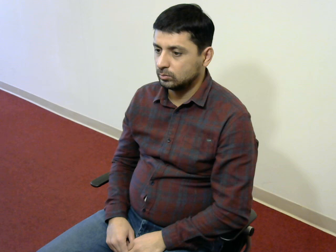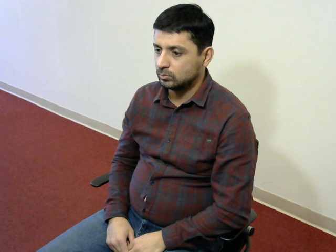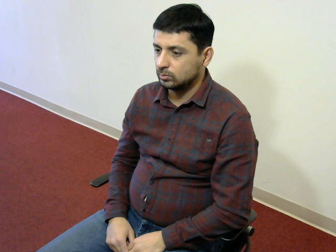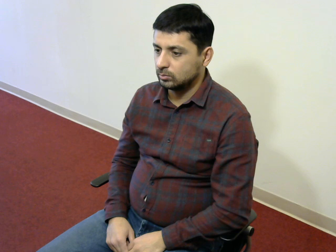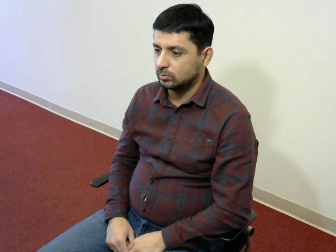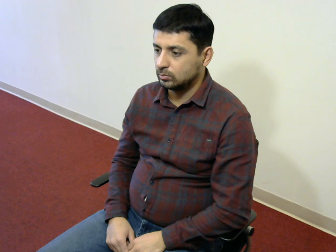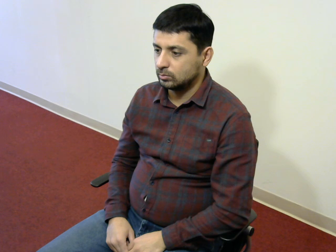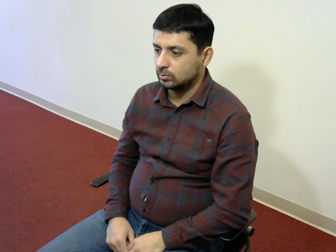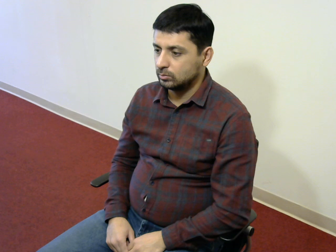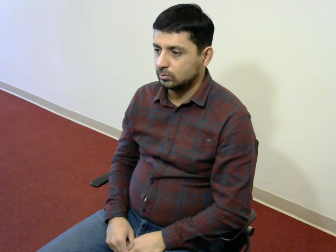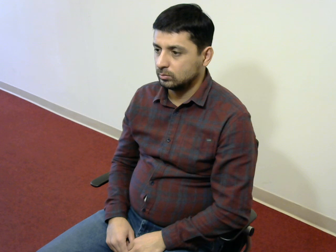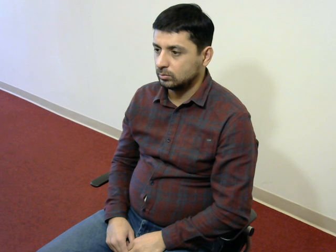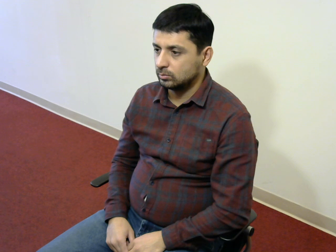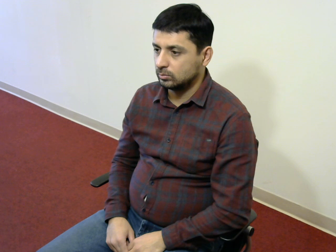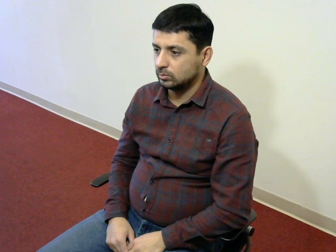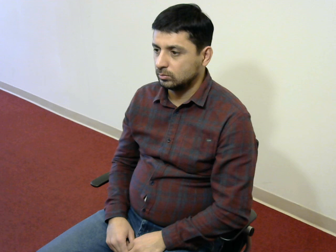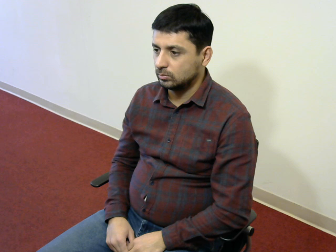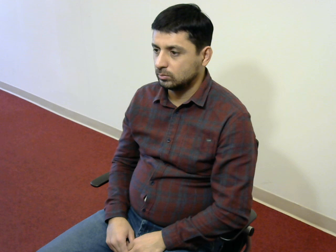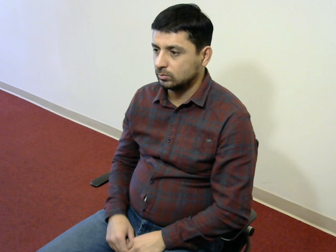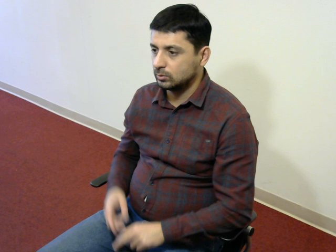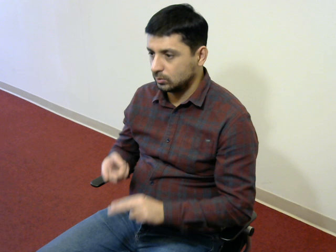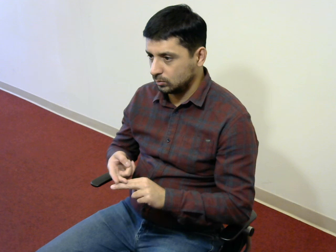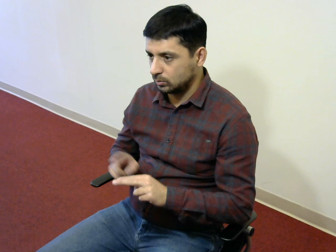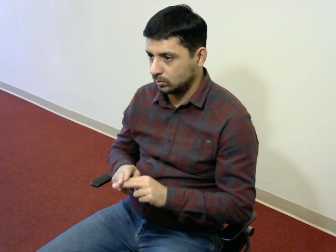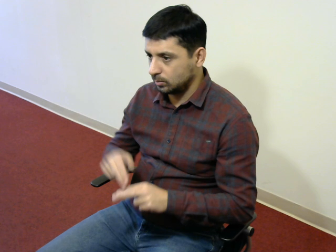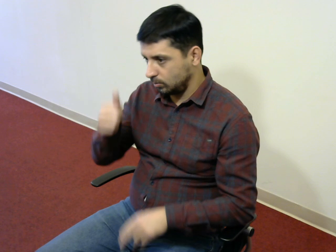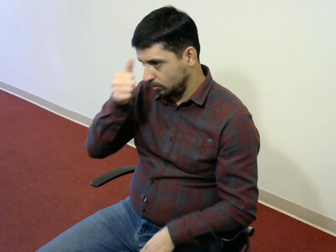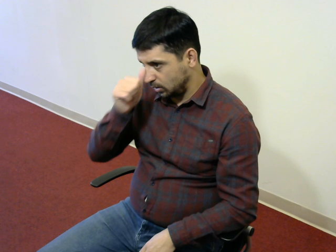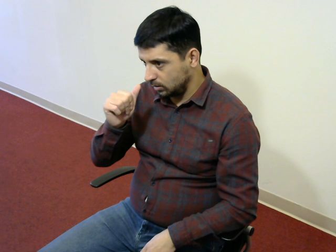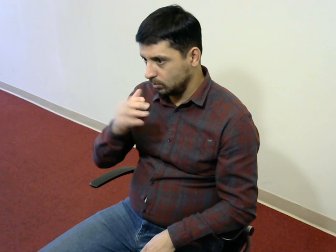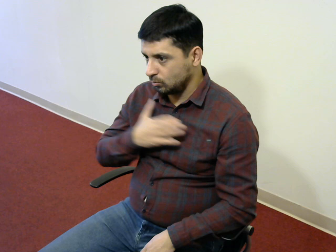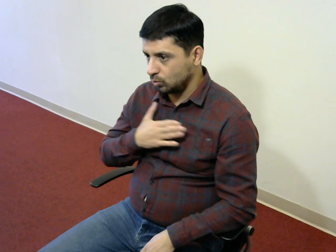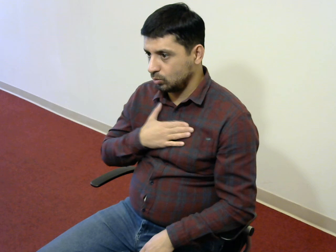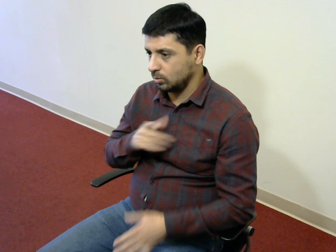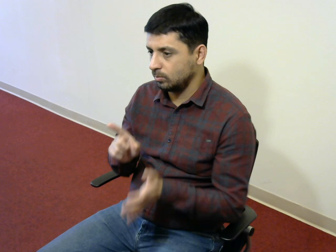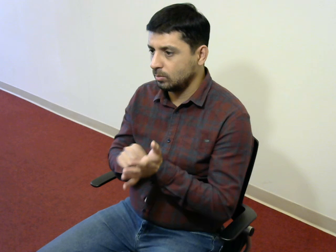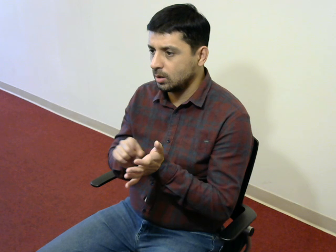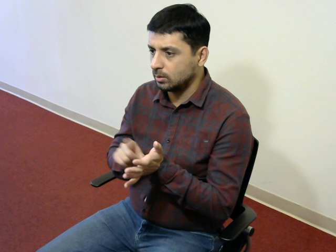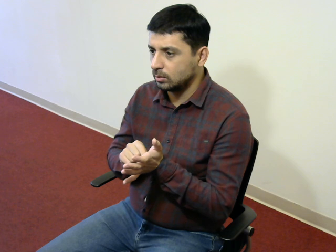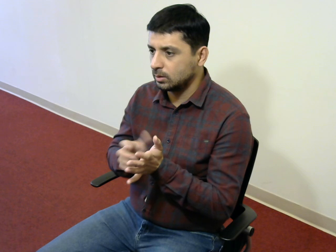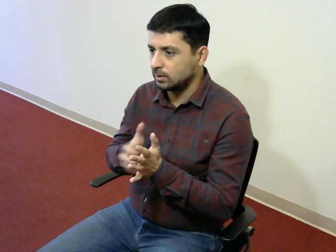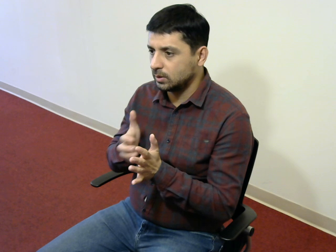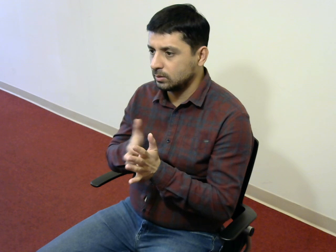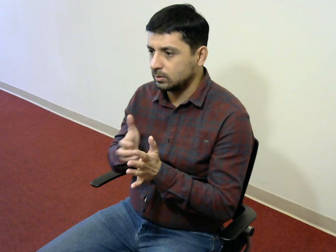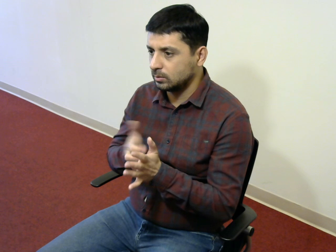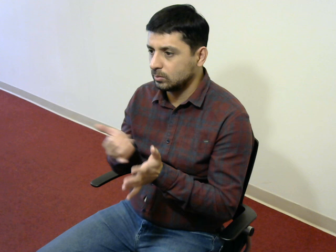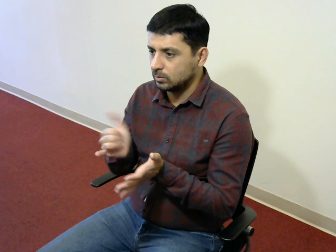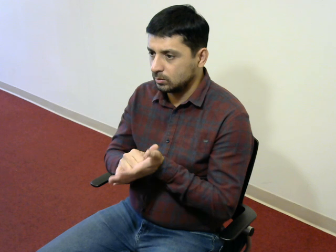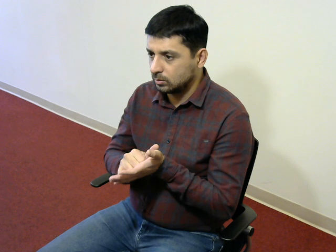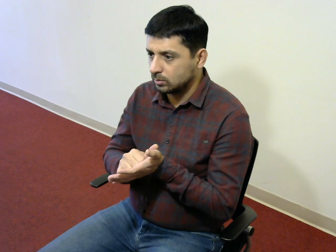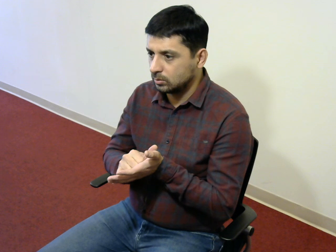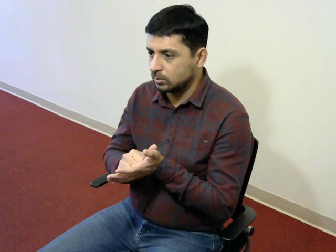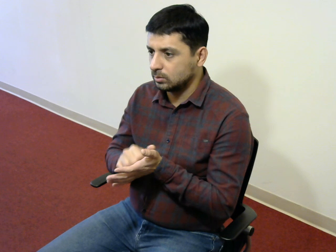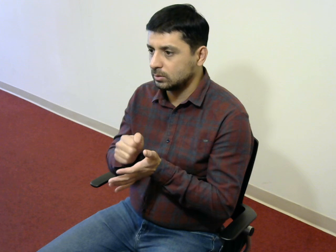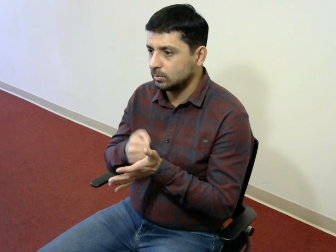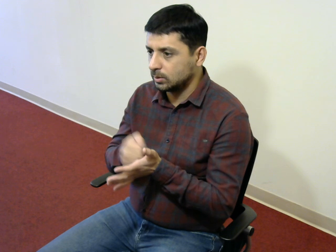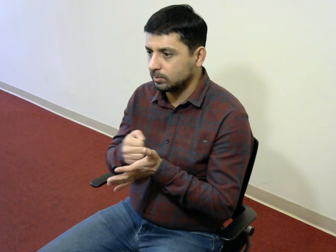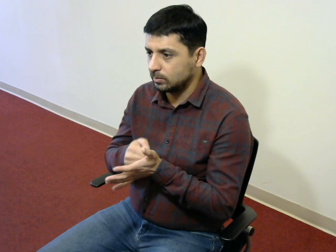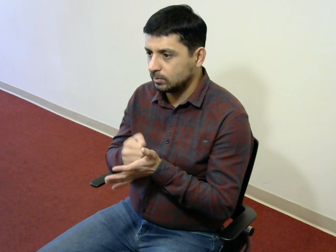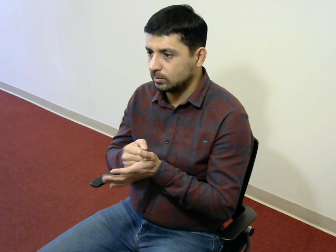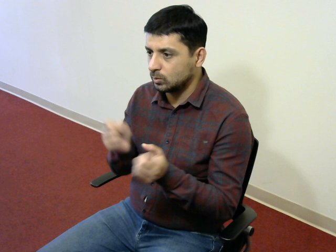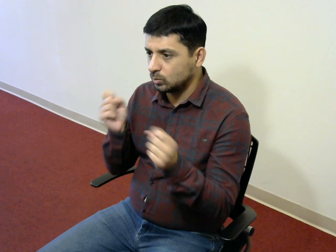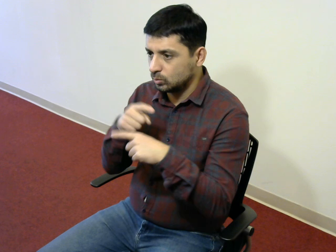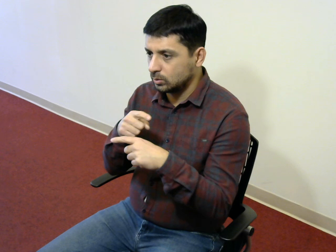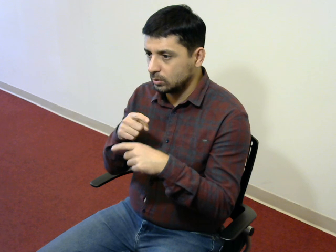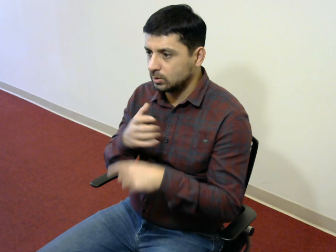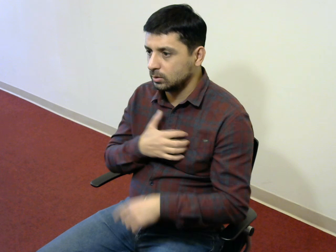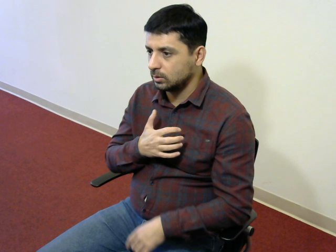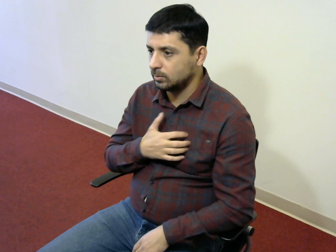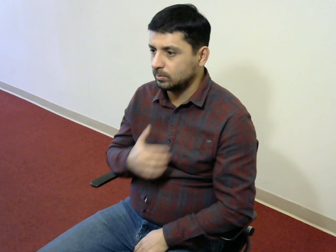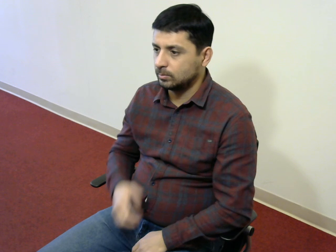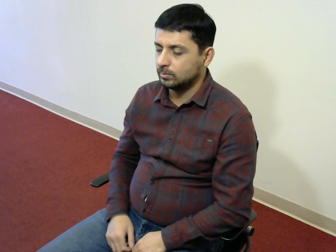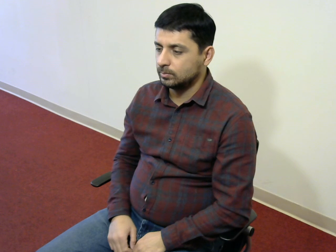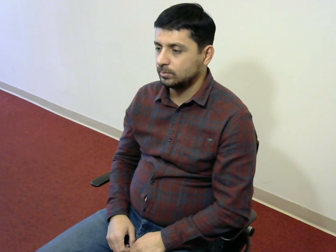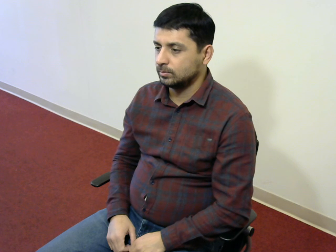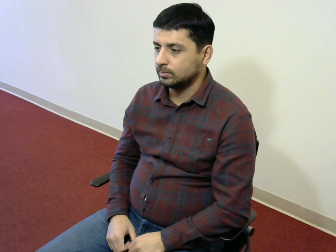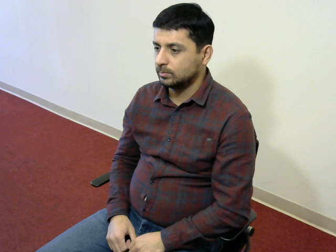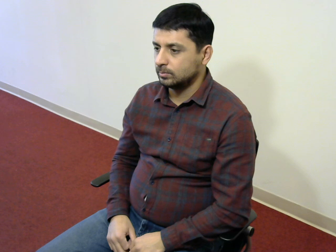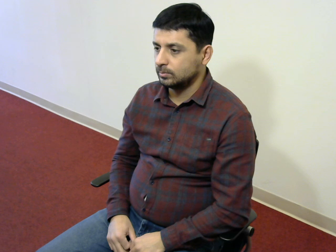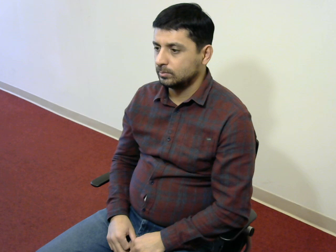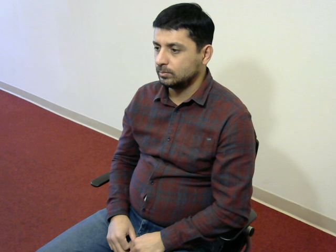Bu ay mənim pensiyam əksik yüklənib, səbəbini bilmək istəyirəm